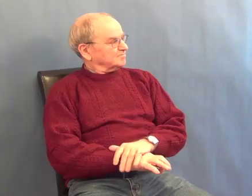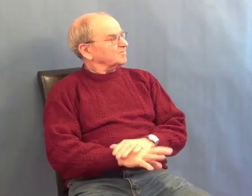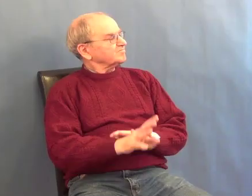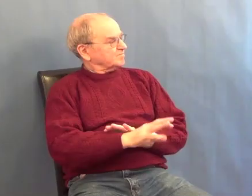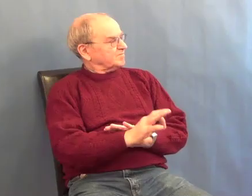Dobrze.